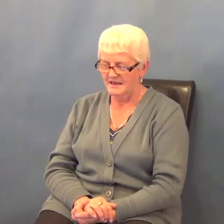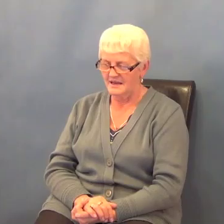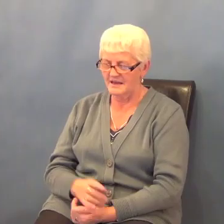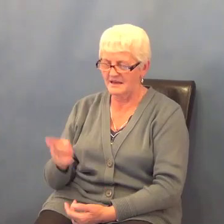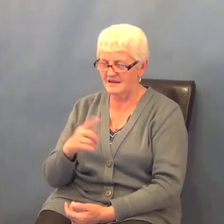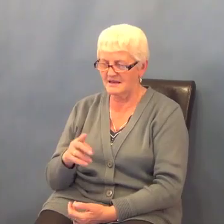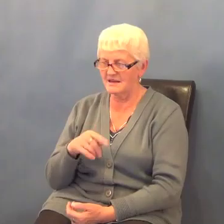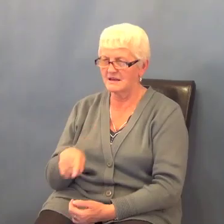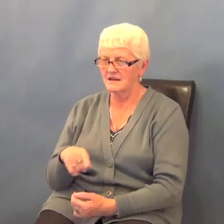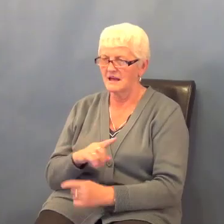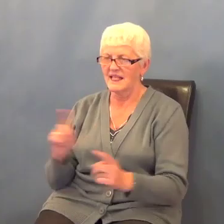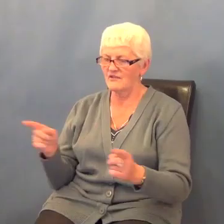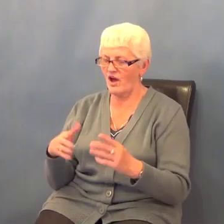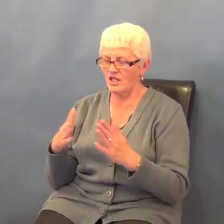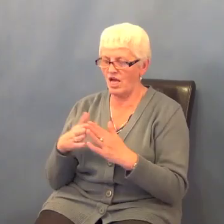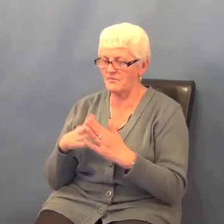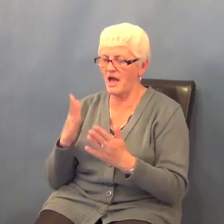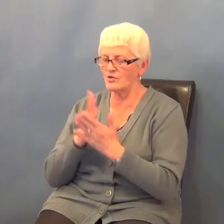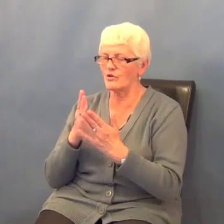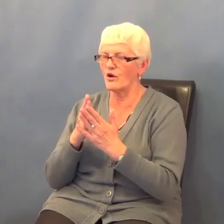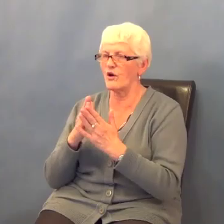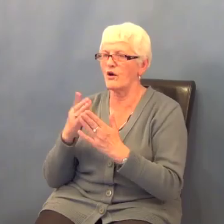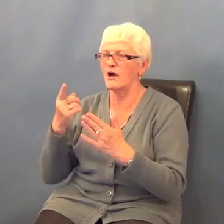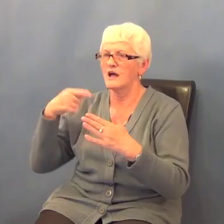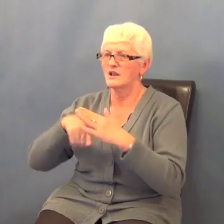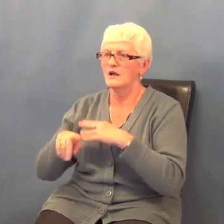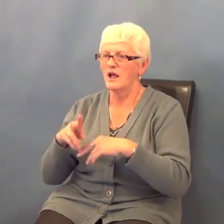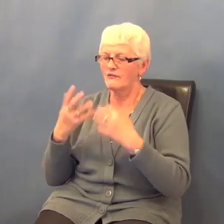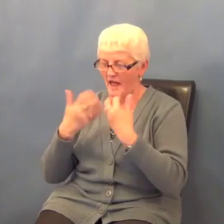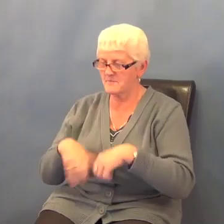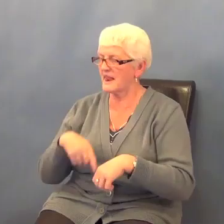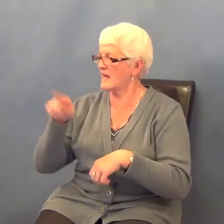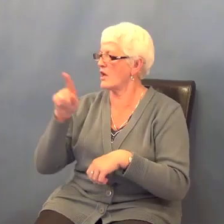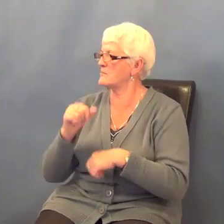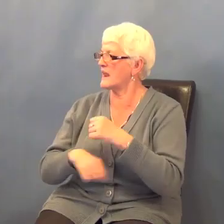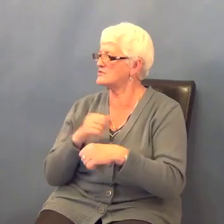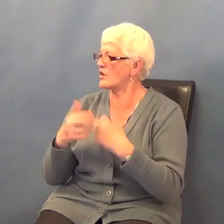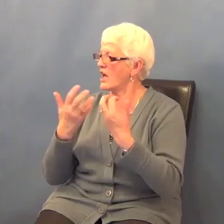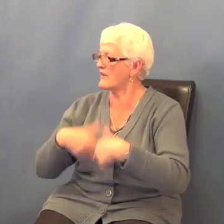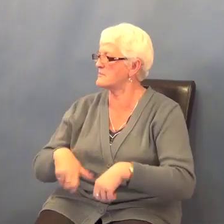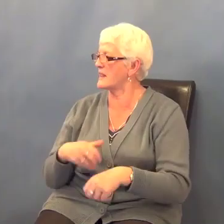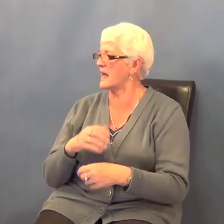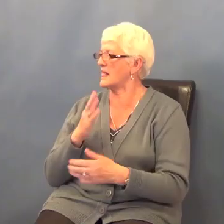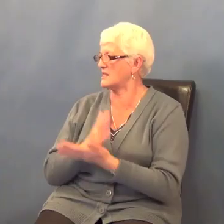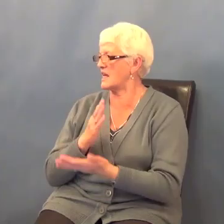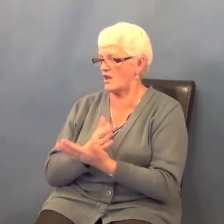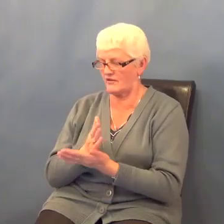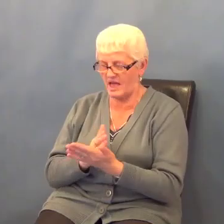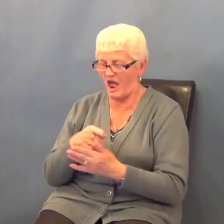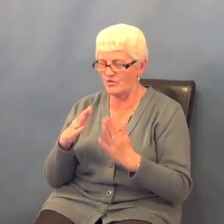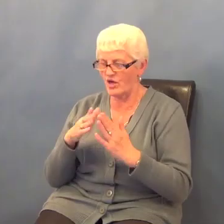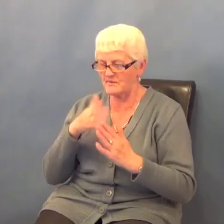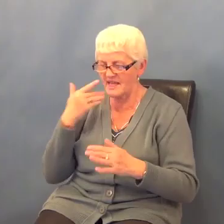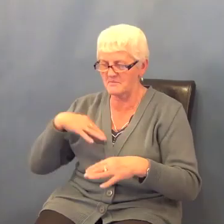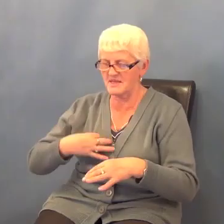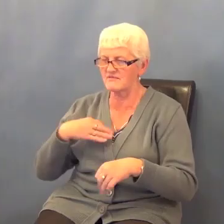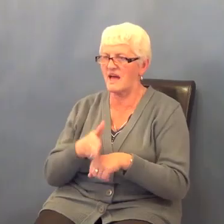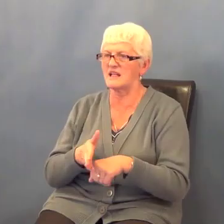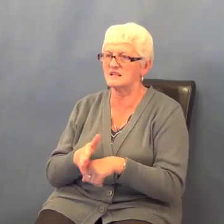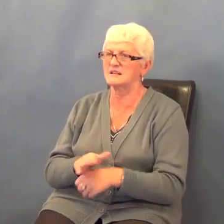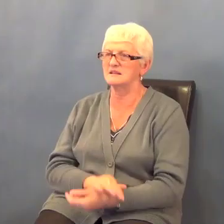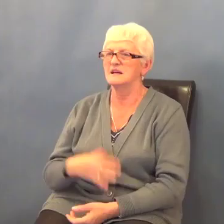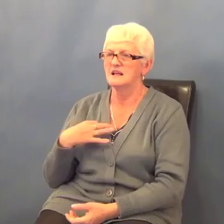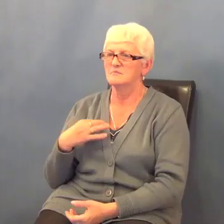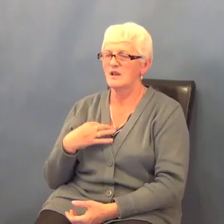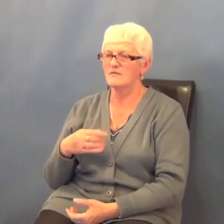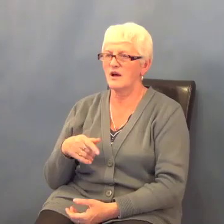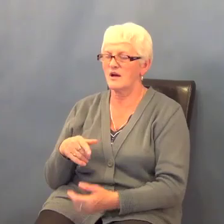Okrągły znak to znaczy, że nie wolno w domu, tylko w pracy, w fabryce, w domu prywatnie nie ma piły.